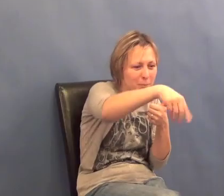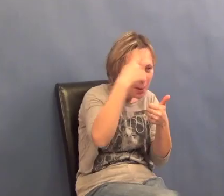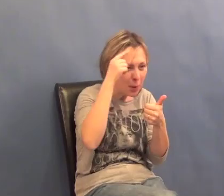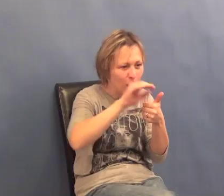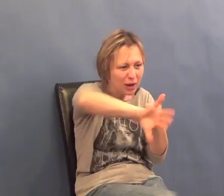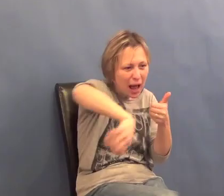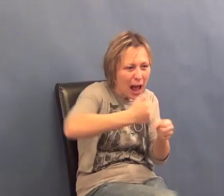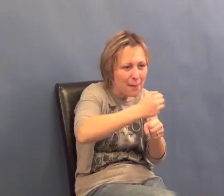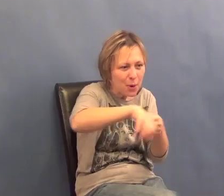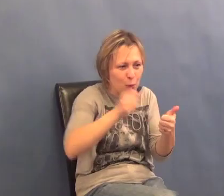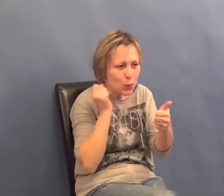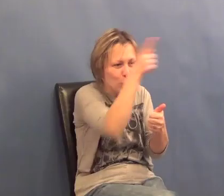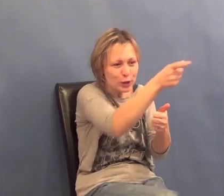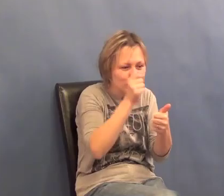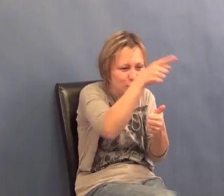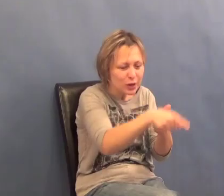Pamiętaj, zabierz kamienie i rzucaj nimi.